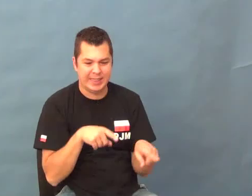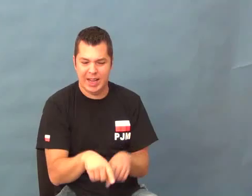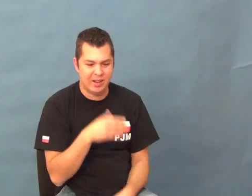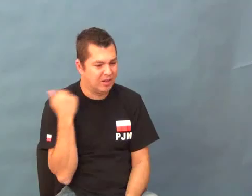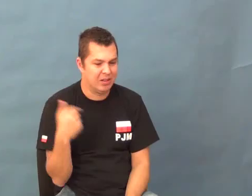Nie ma takiego.